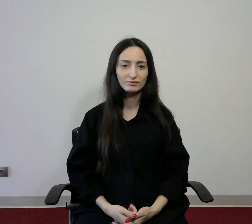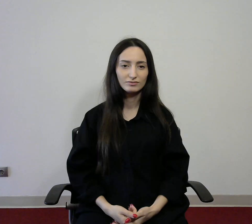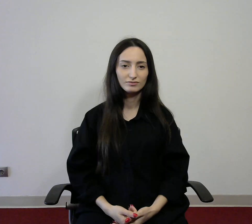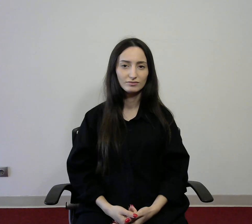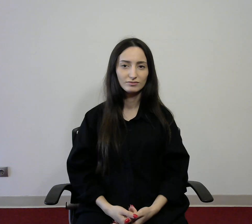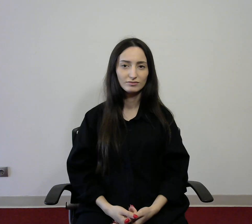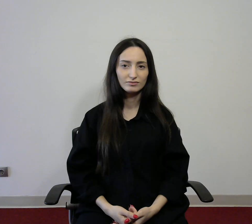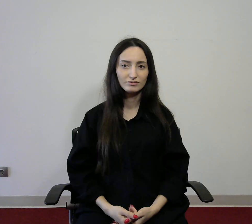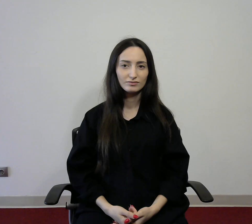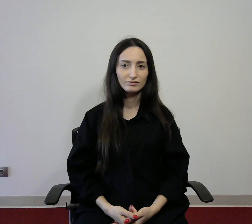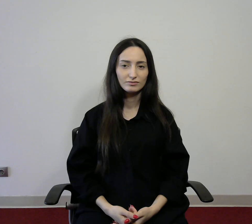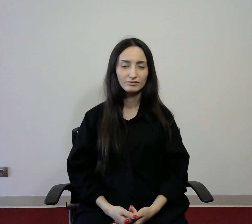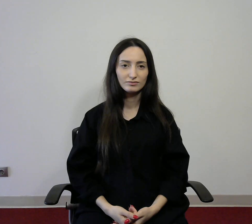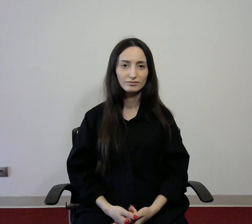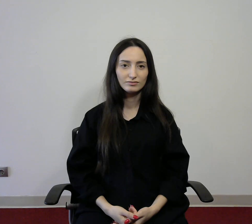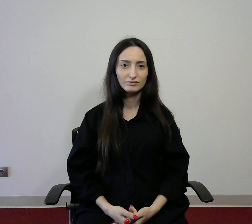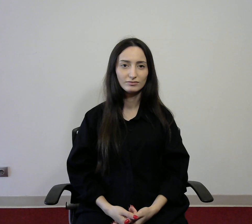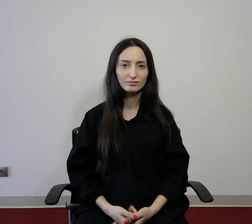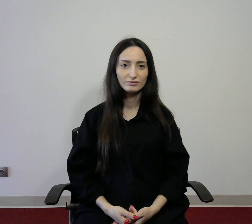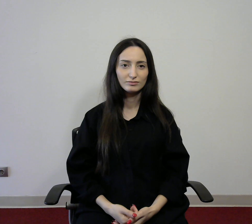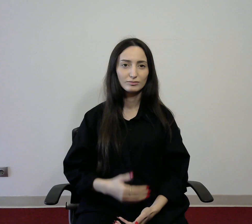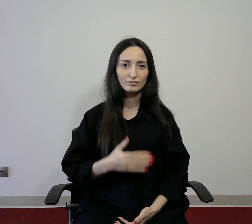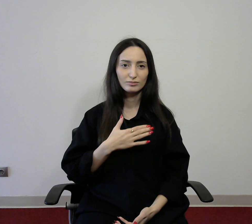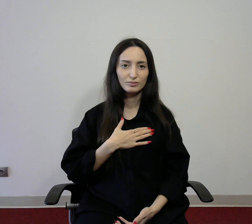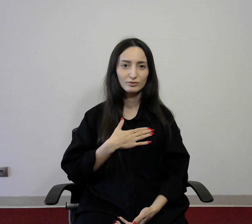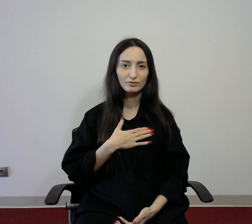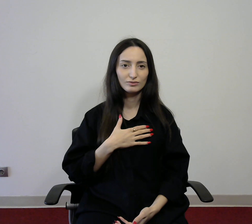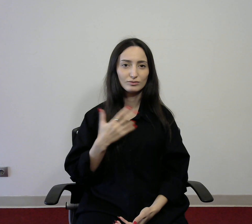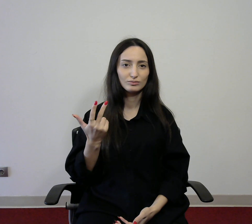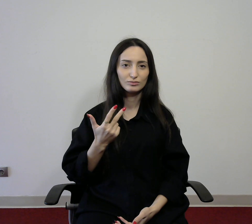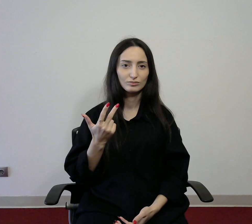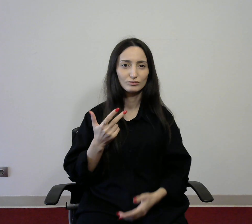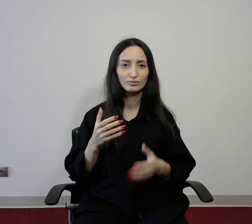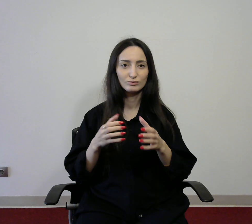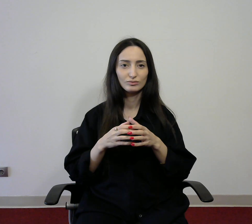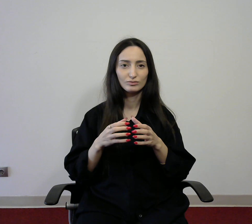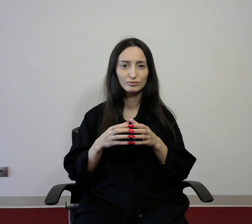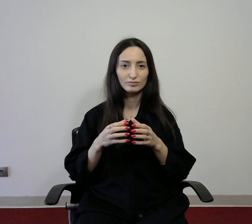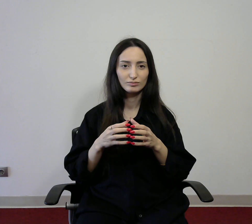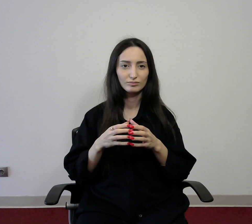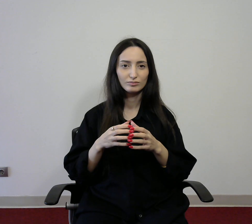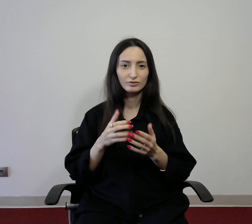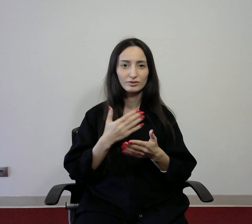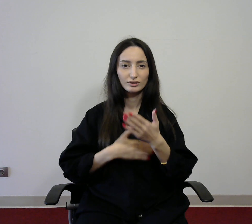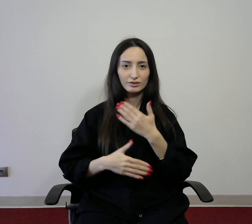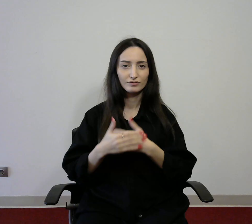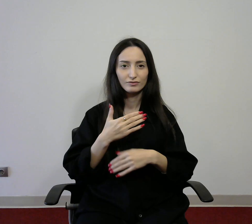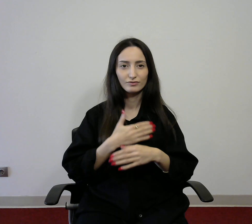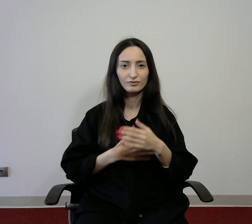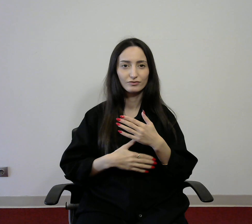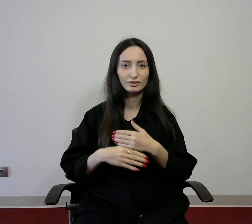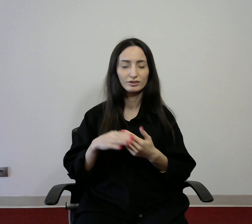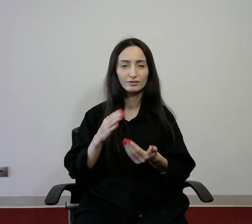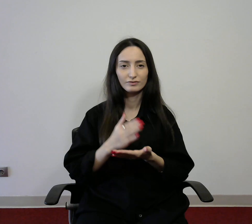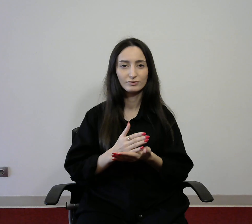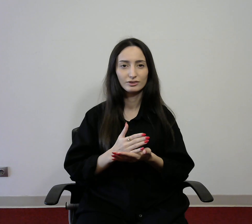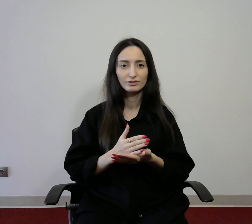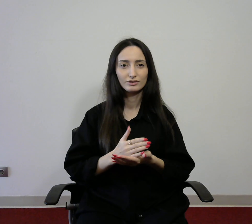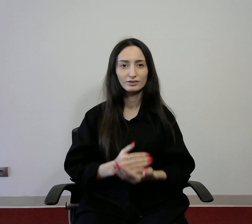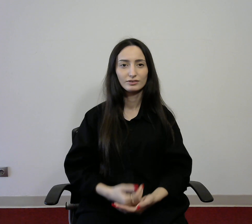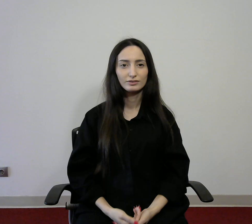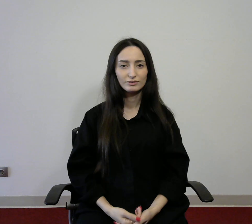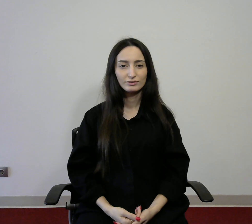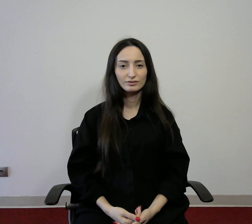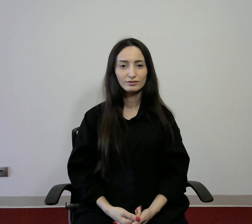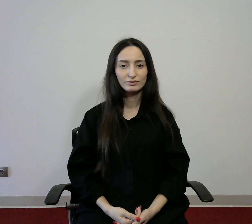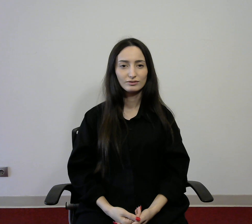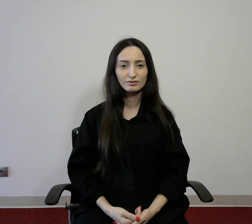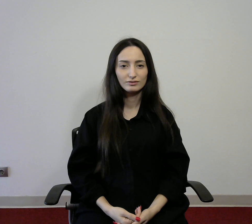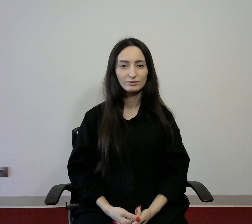Mənim üçünücü dərəcə əlilliyim var